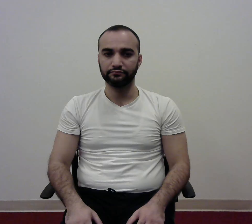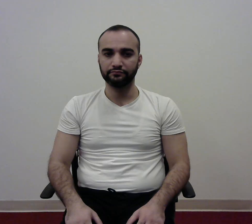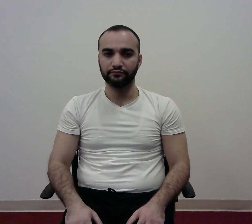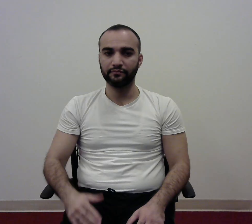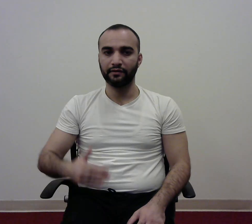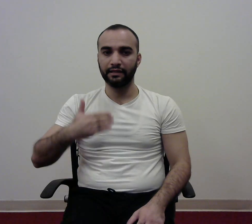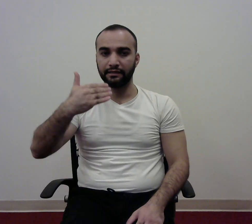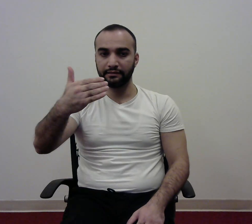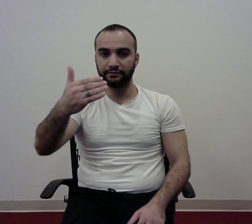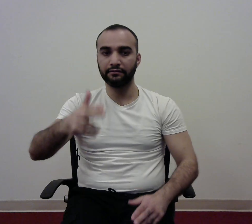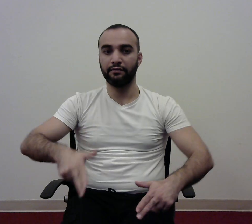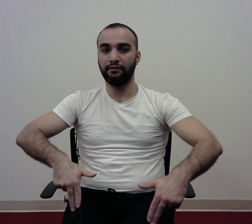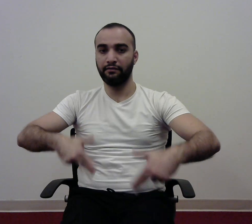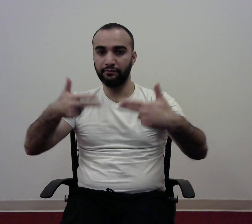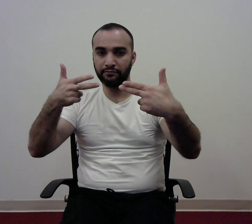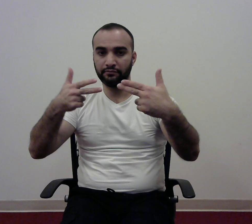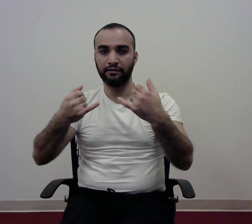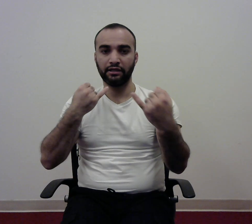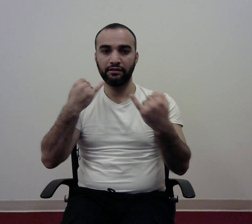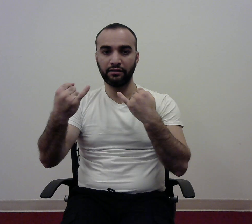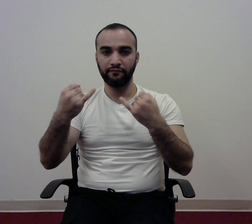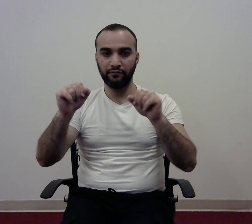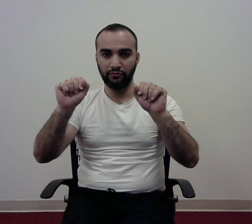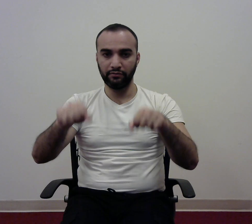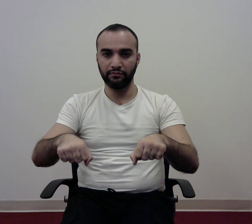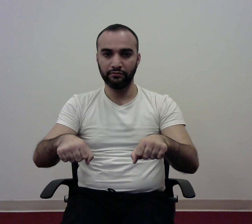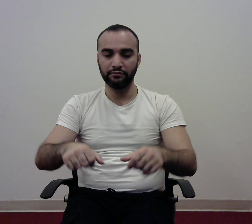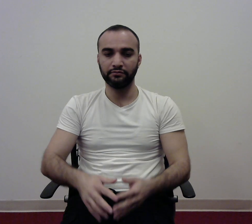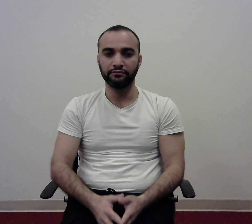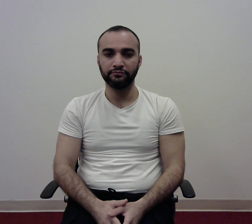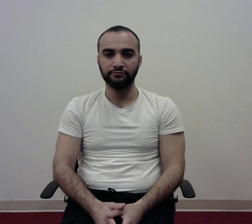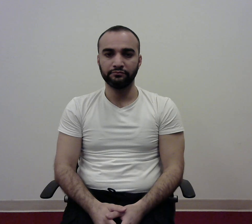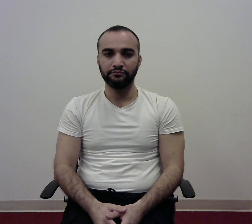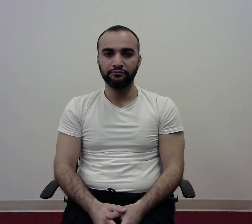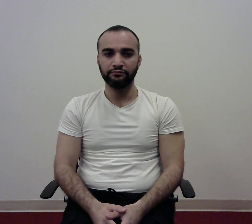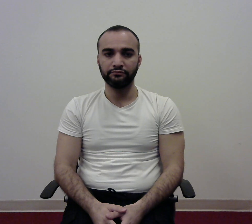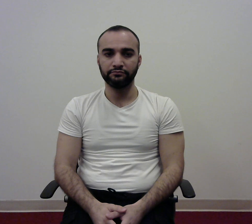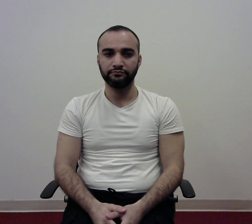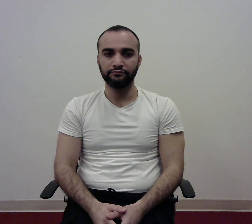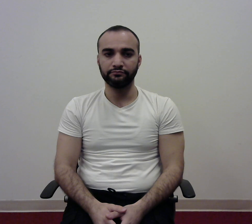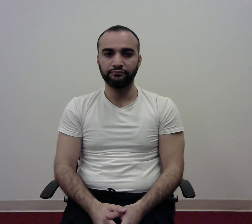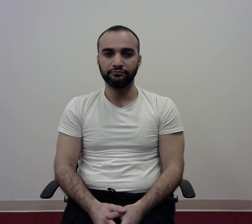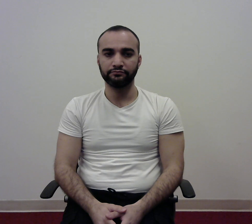Sizinlə görüntülü danışmaq olar?